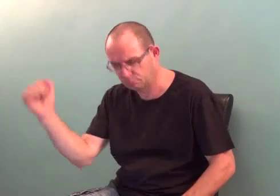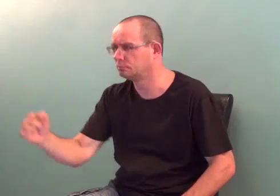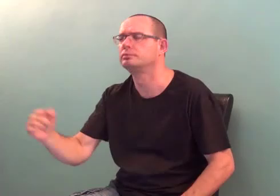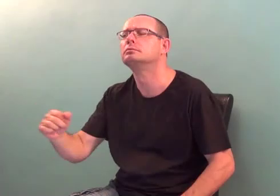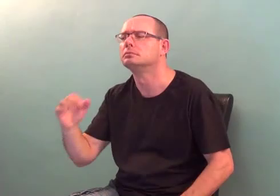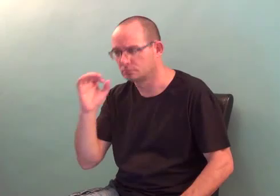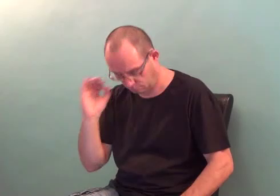Tak.